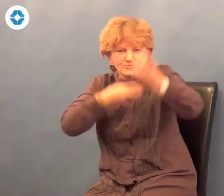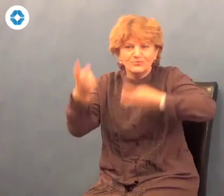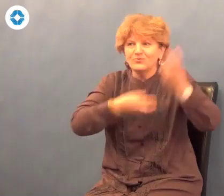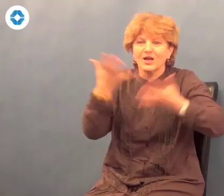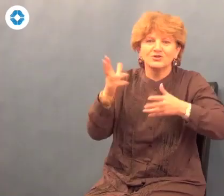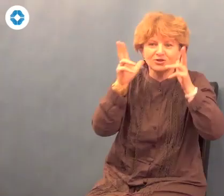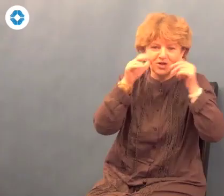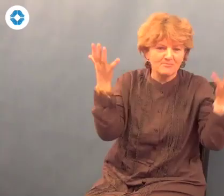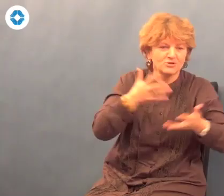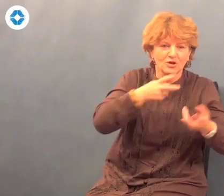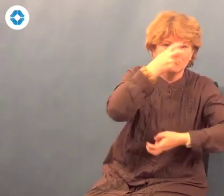Szuka żaby.